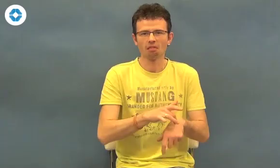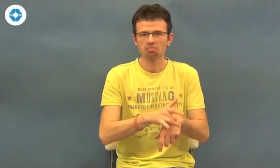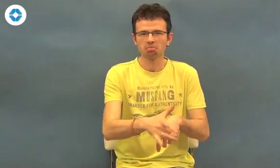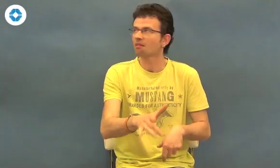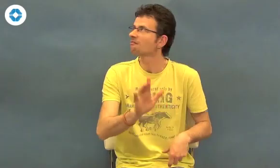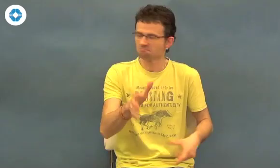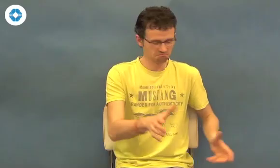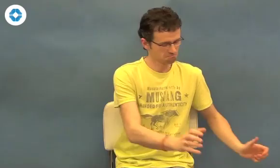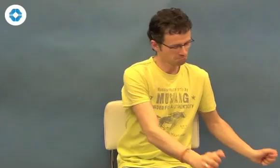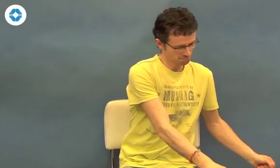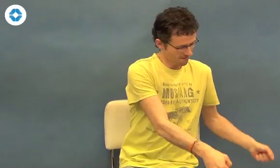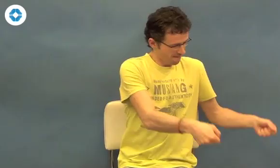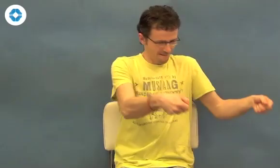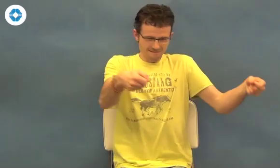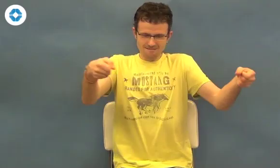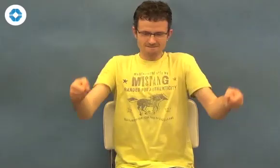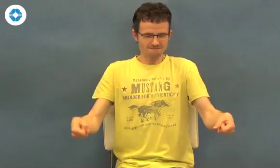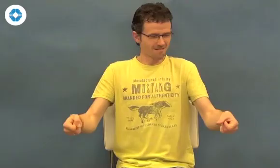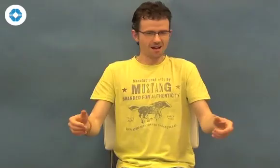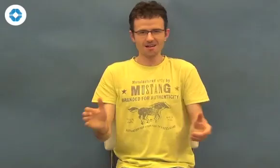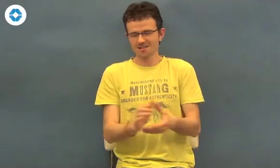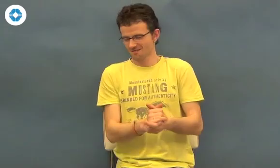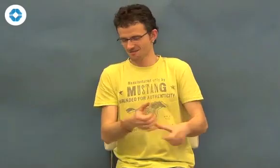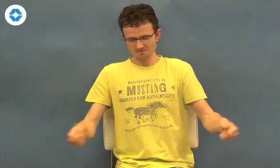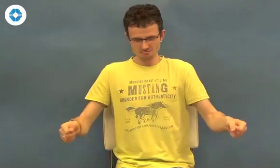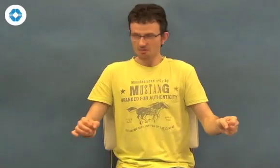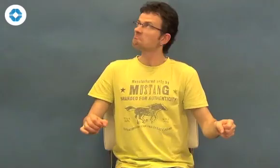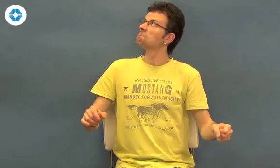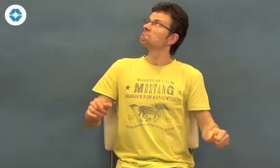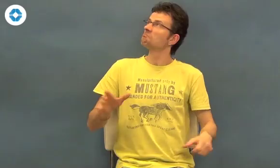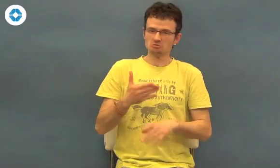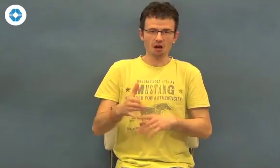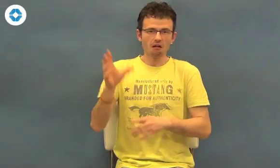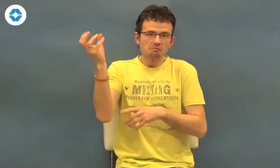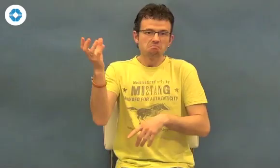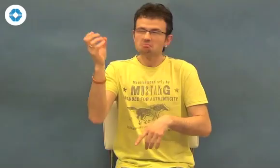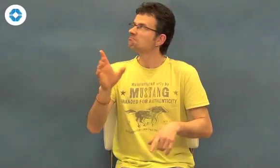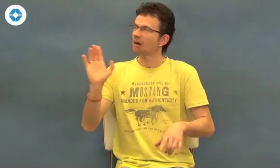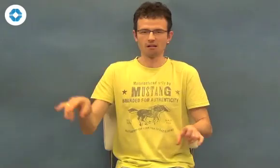Postawił kosz na rowerze, upewnił się, czy jest stabilnie i czy mężczyzna nic nie zauważył, ale on dalej zrywał.